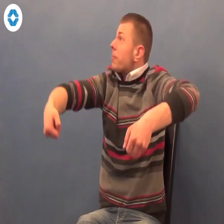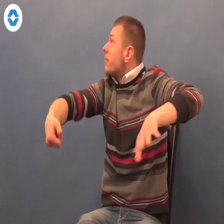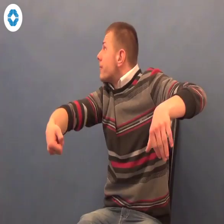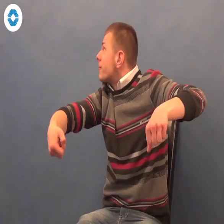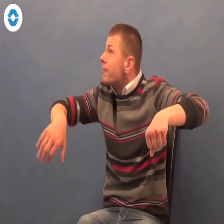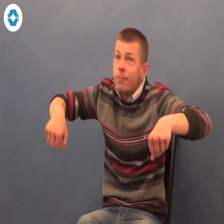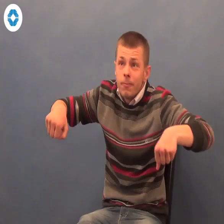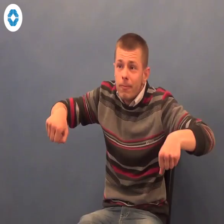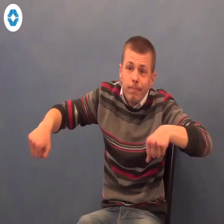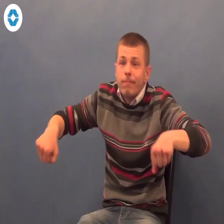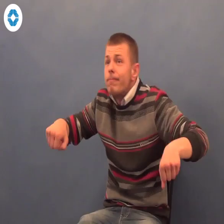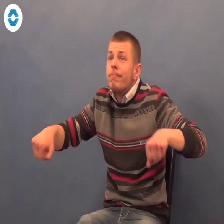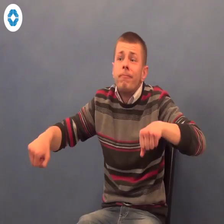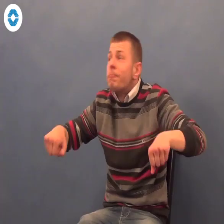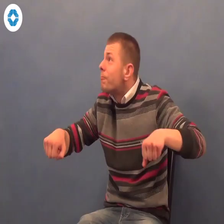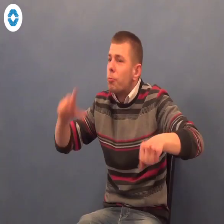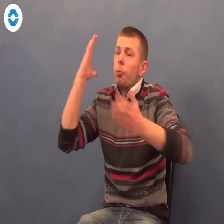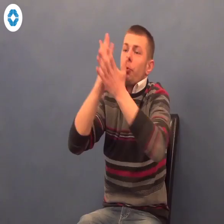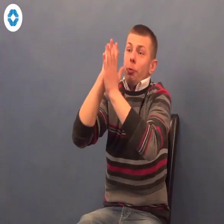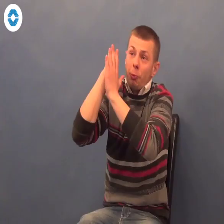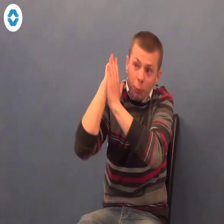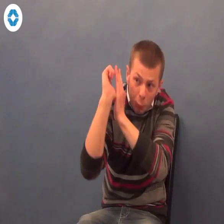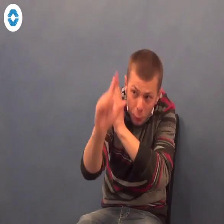Wsiada na rower i odjeżdża.